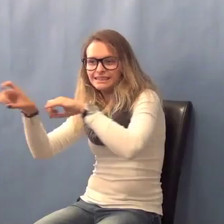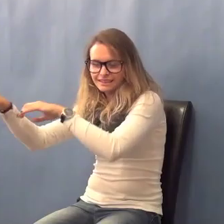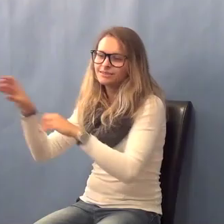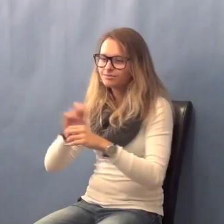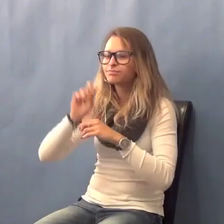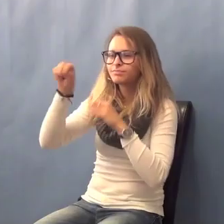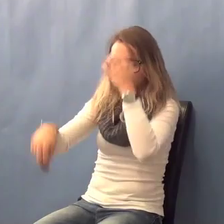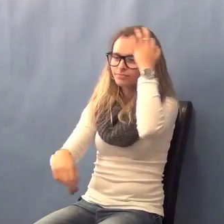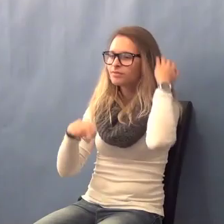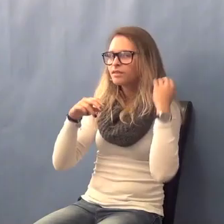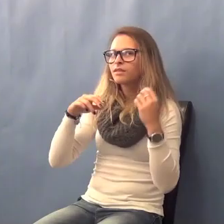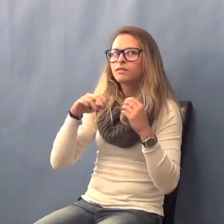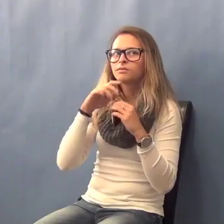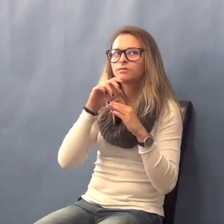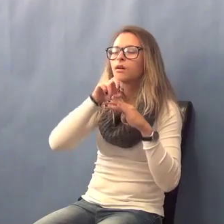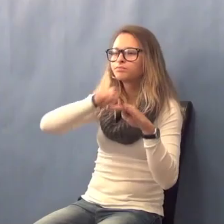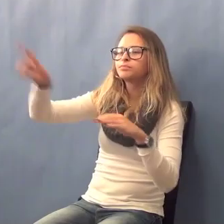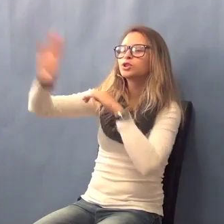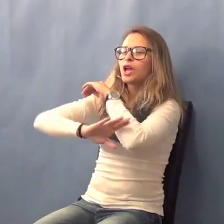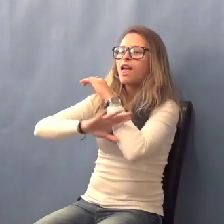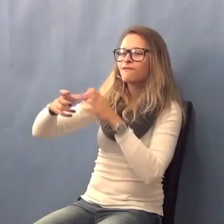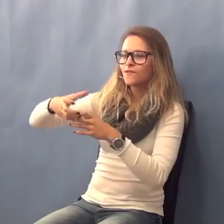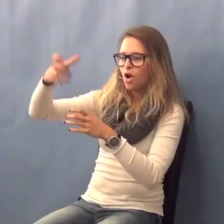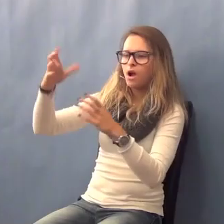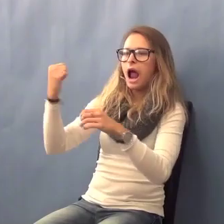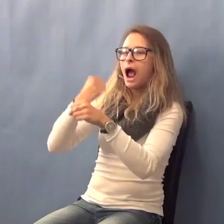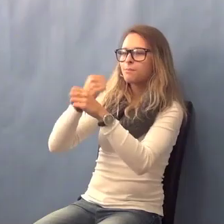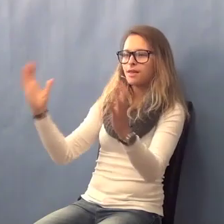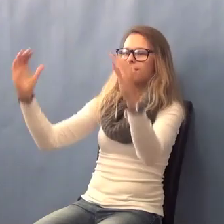Wszedł za drzewo, a nie, na kamień.